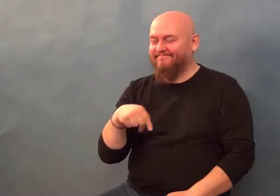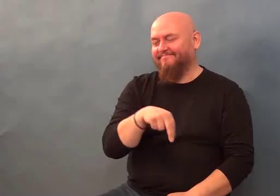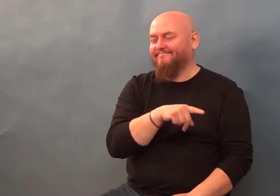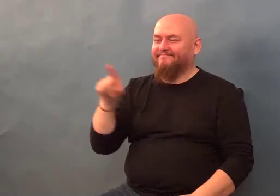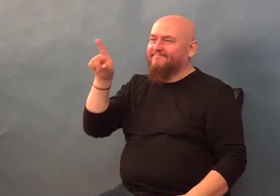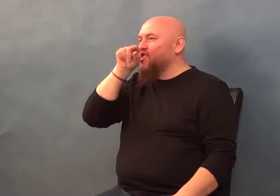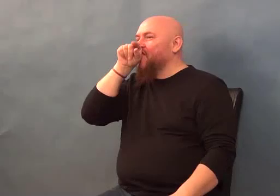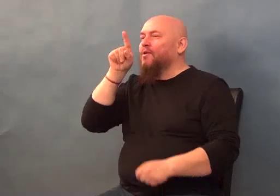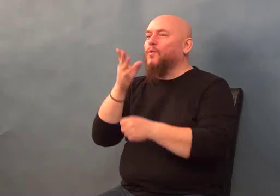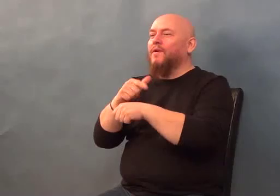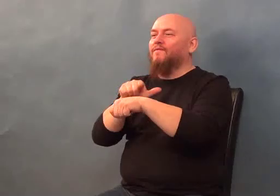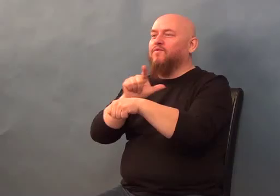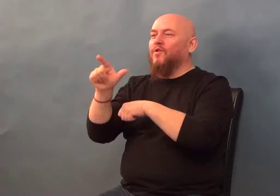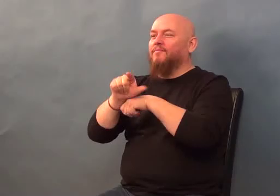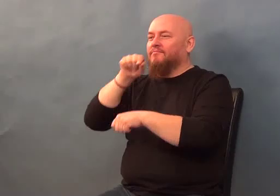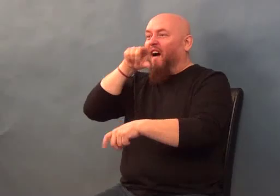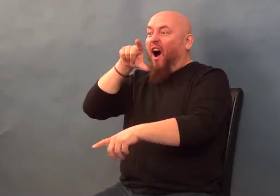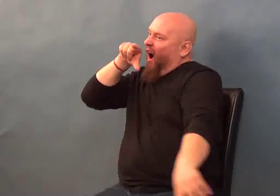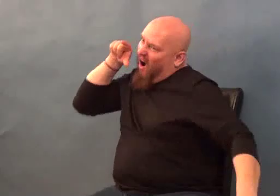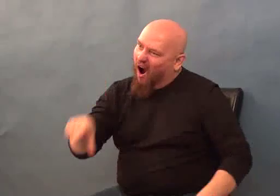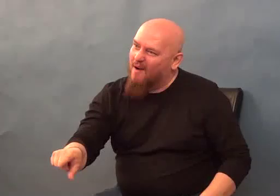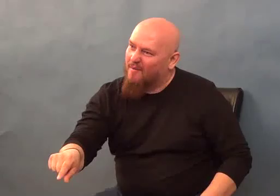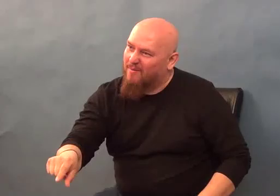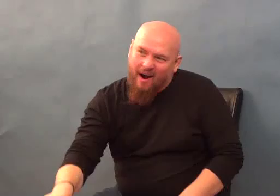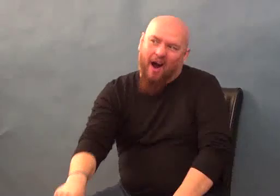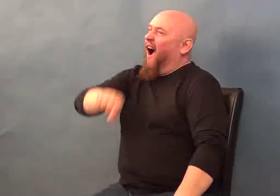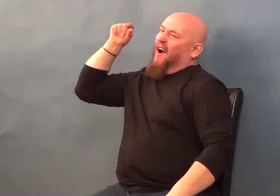Ptak o godzinie dwunastej wyskoczył i wziął coś z miski do dzioba.